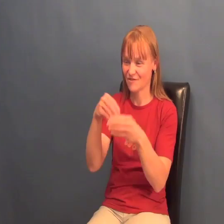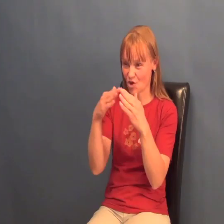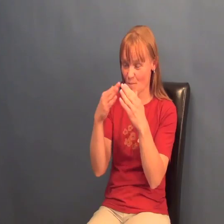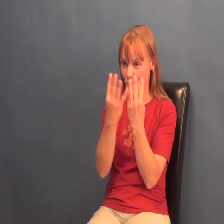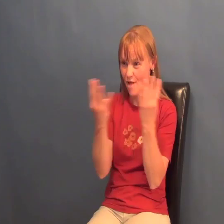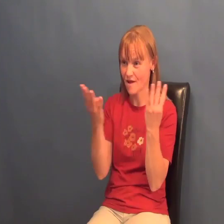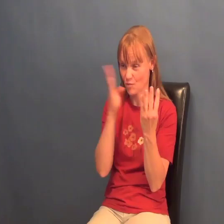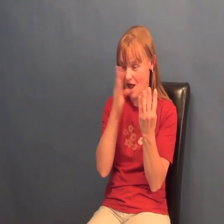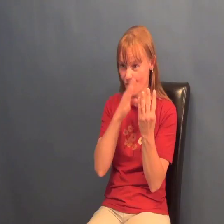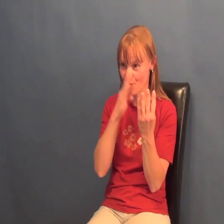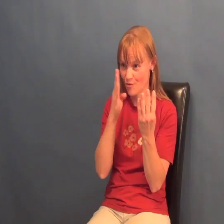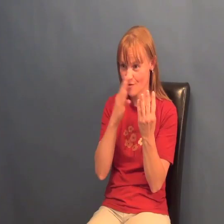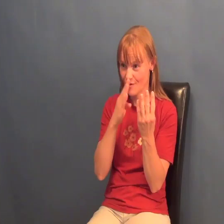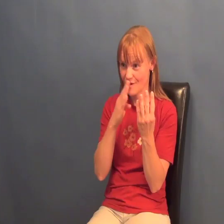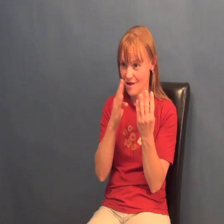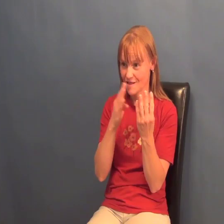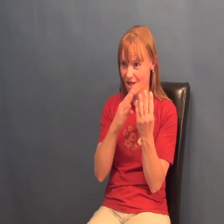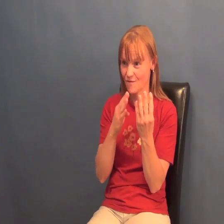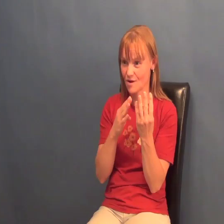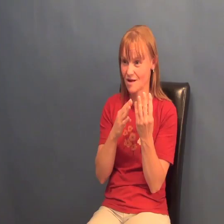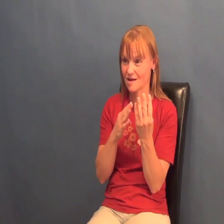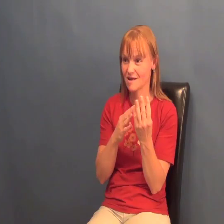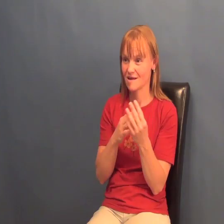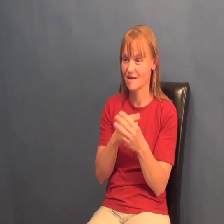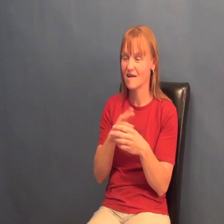Dom, przed nim na dworze płot.